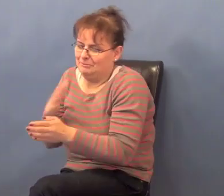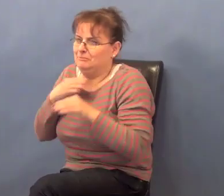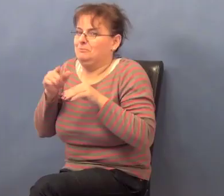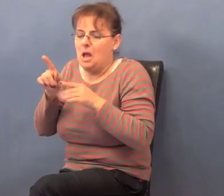Pies patrzy.